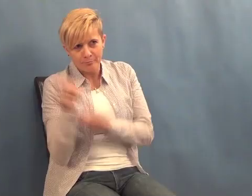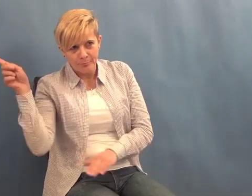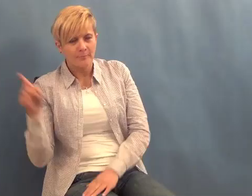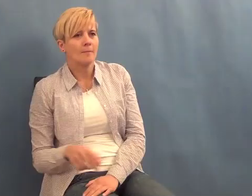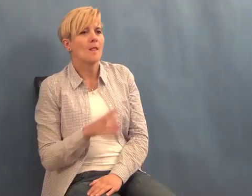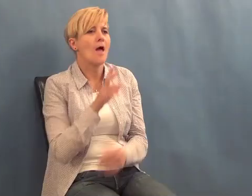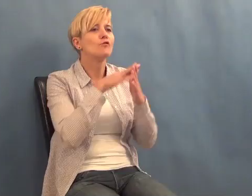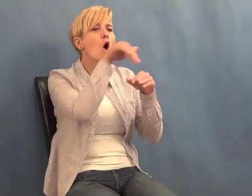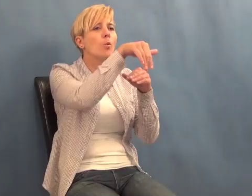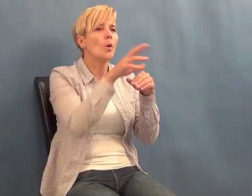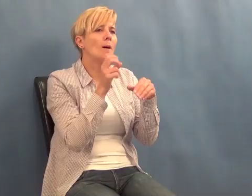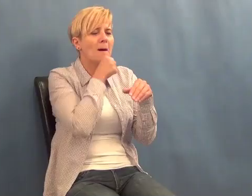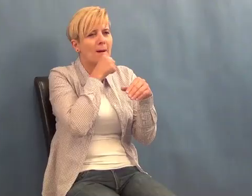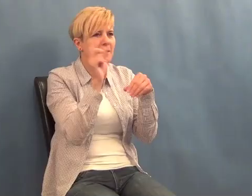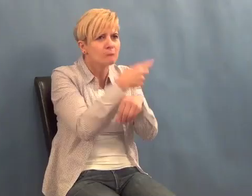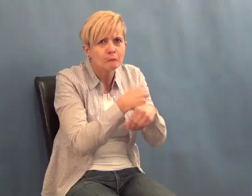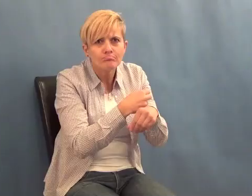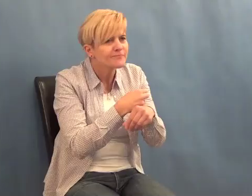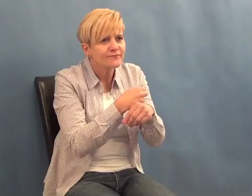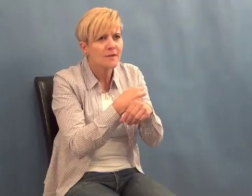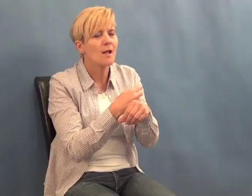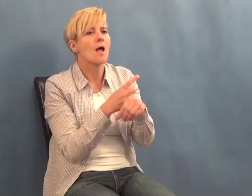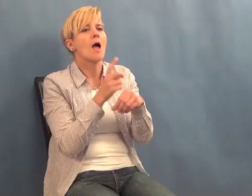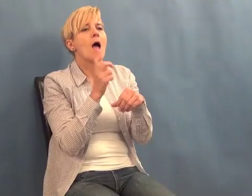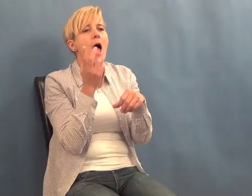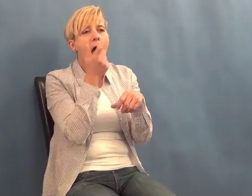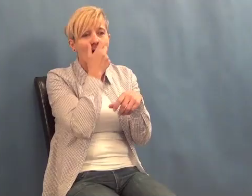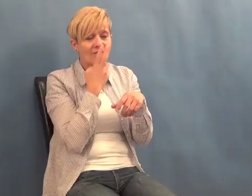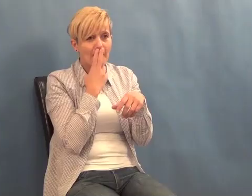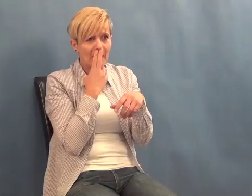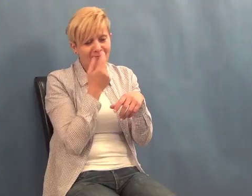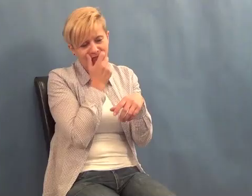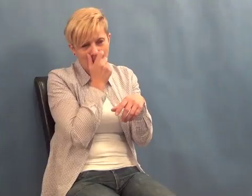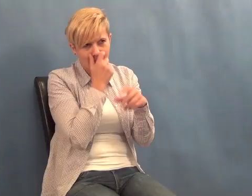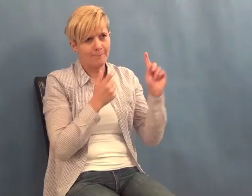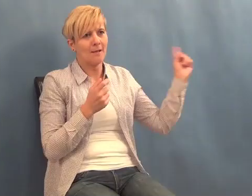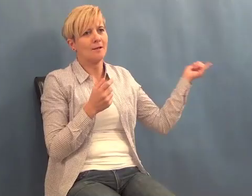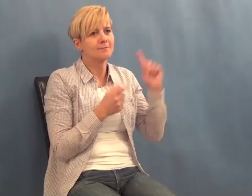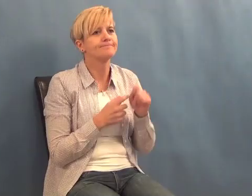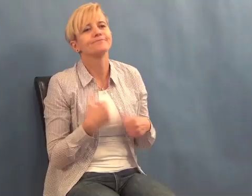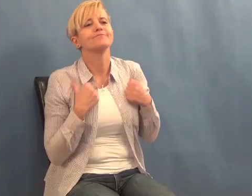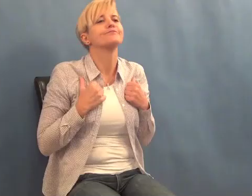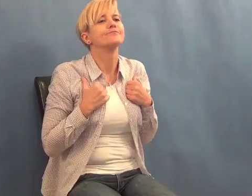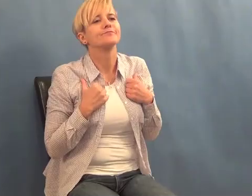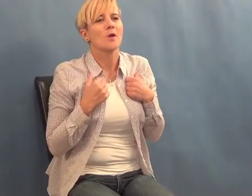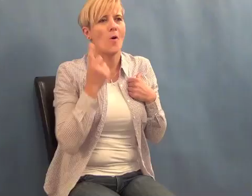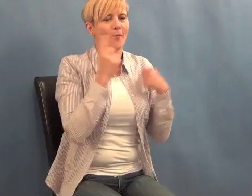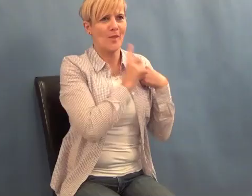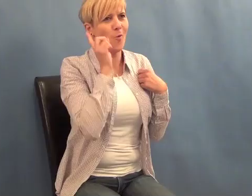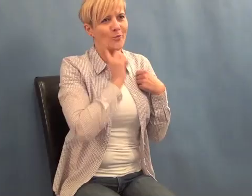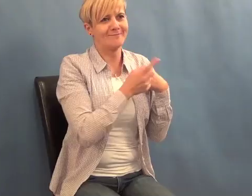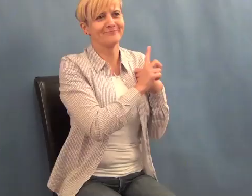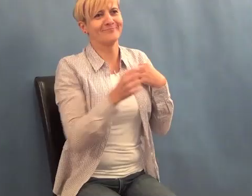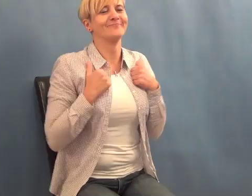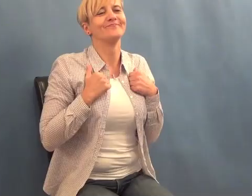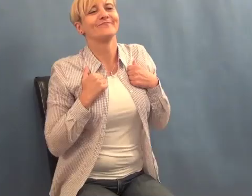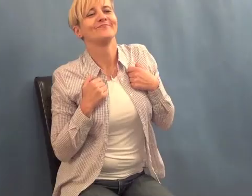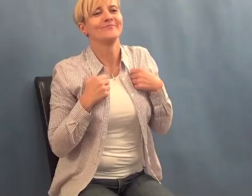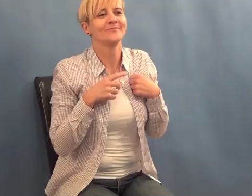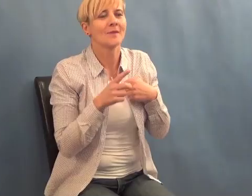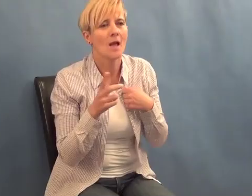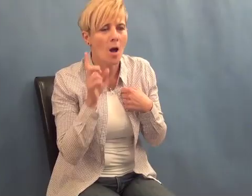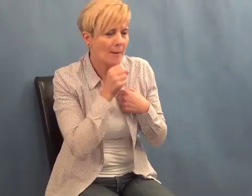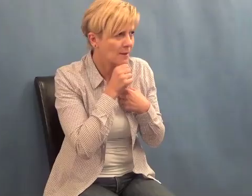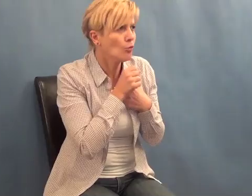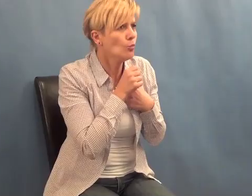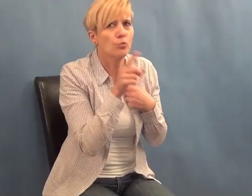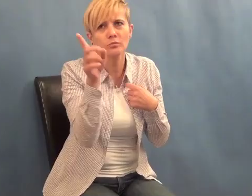W tym domu, babcia wychodzi i patrzy niezadowolona, a Charlie Chaplin podchodzi z plecakiem, udaje, że idzie bez celu, podchodzi z plecakiem, babcia mówi i pokazuje palcem na coś.